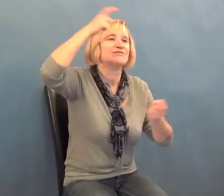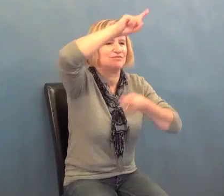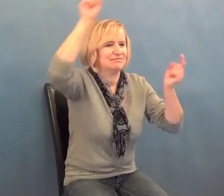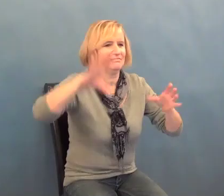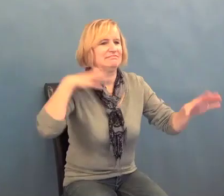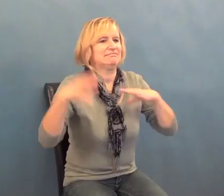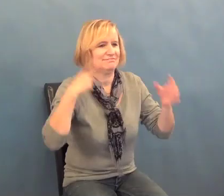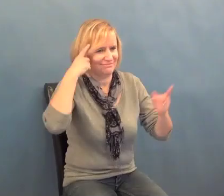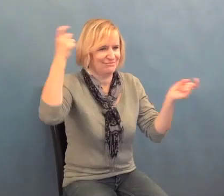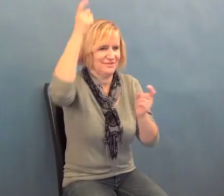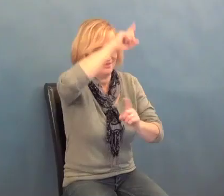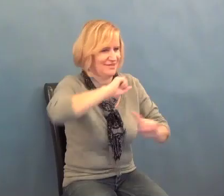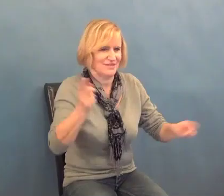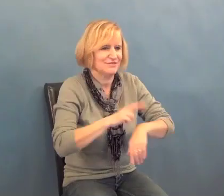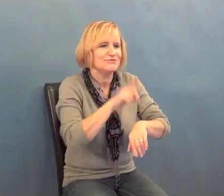Mieszkańcom to przeszkadza. Bolą ich od tego głowy.